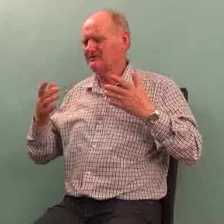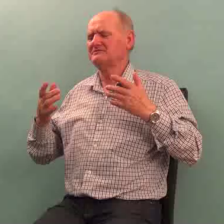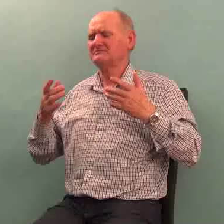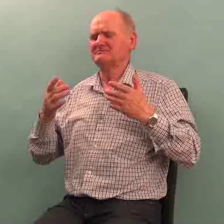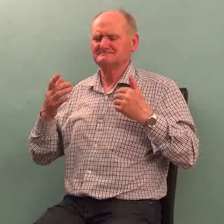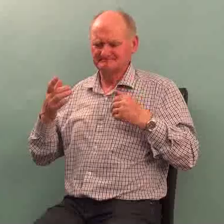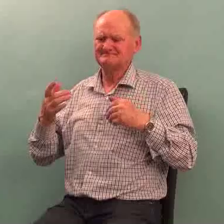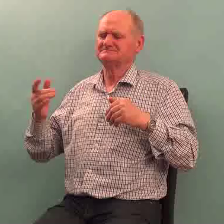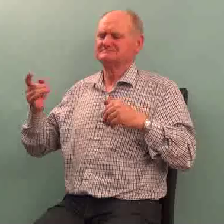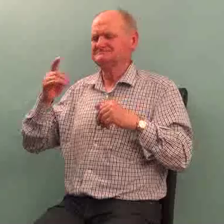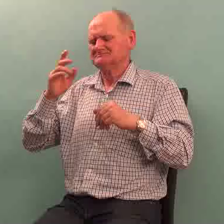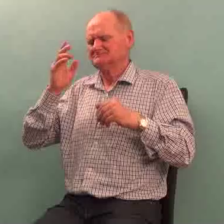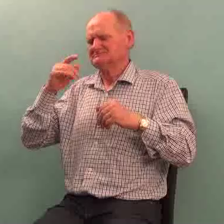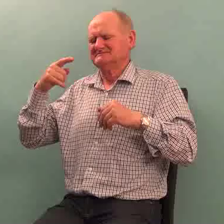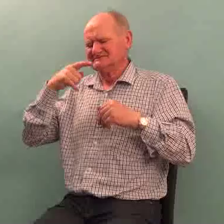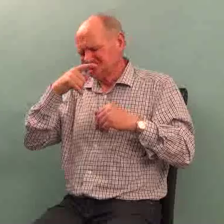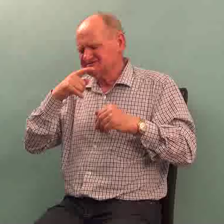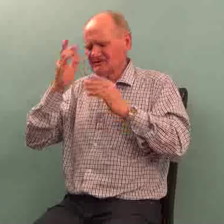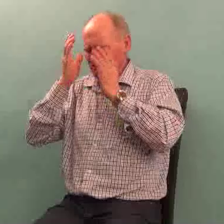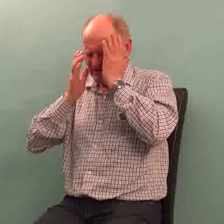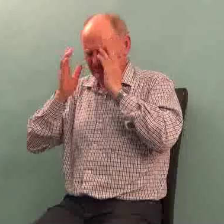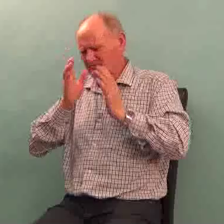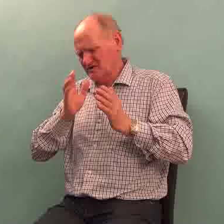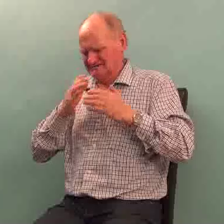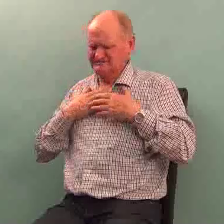Mężczyzna myje zęby, myje twarz, ubiera się.